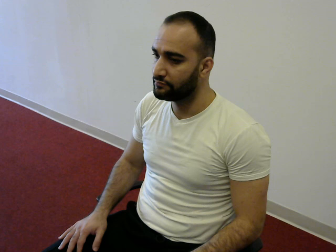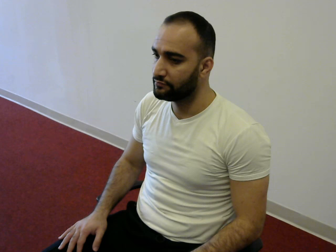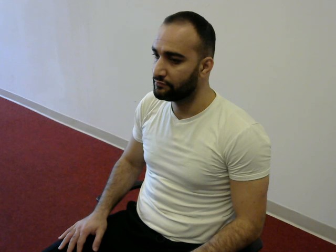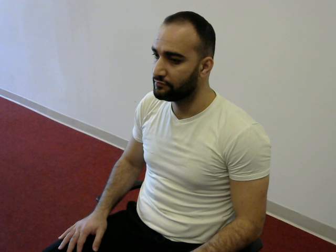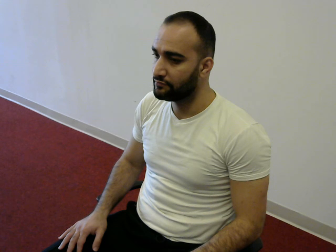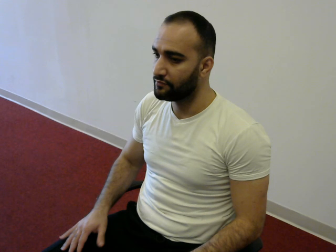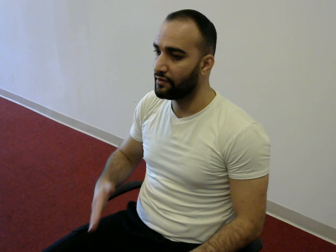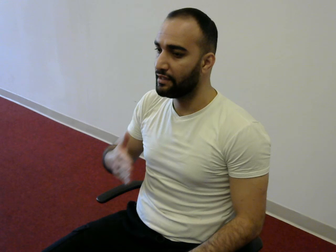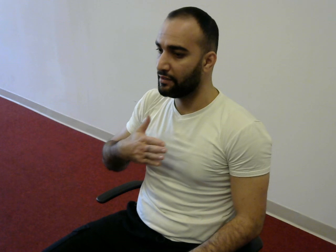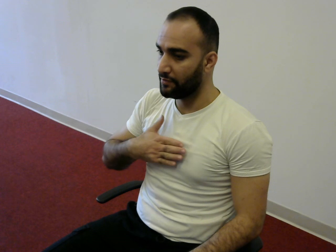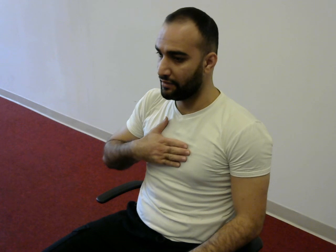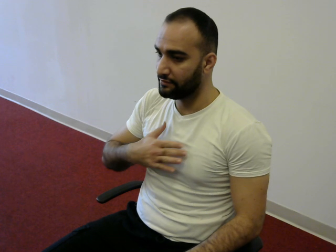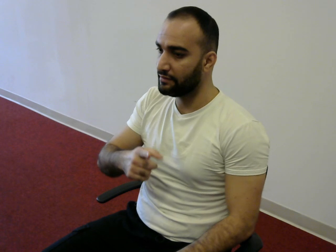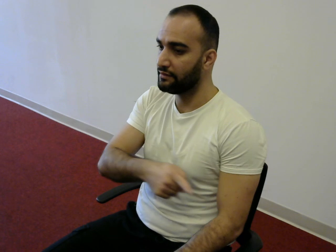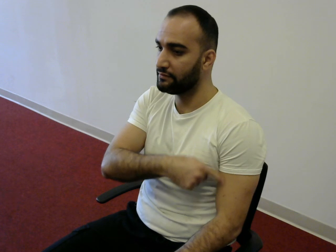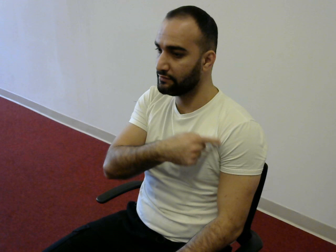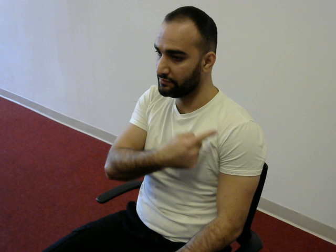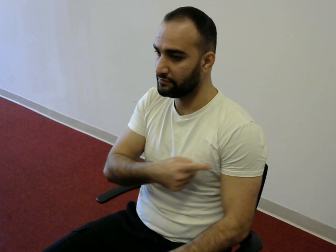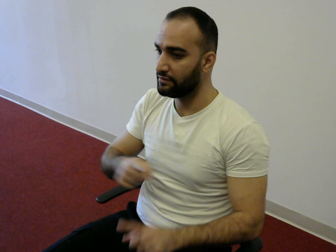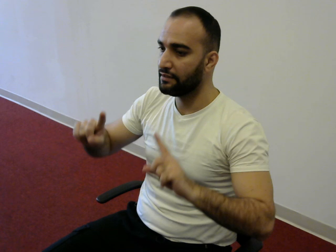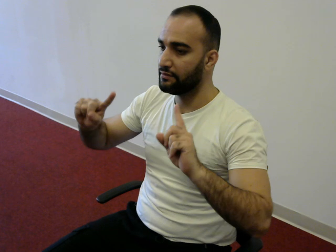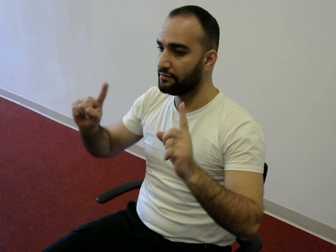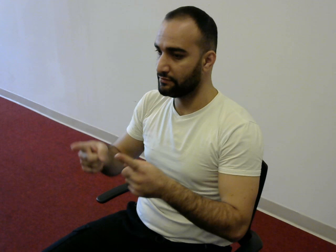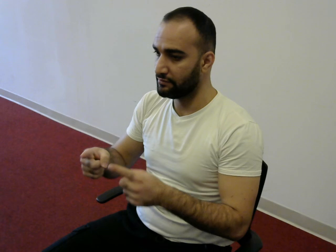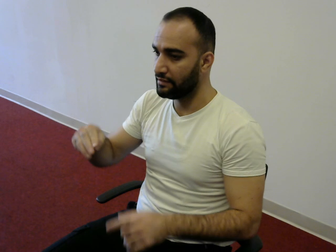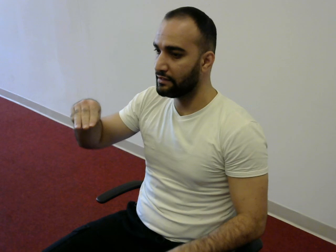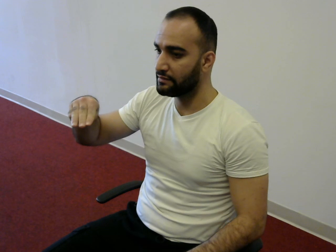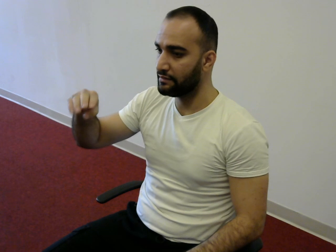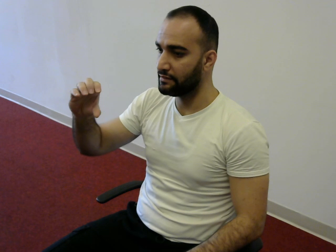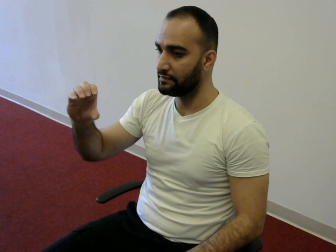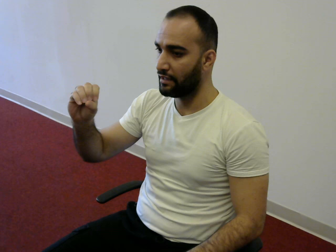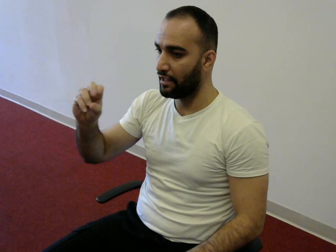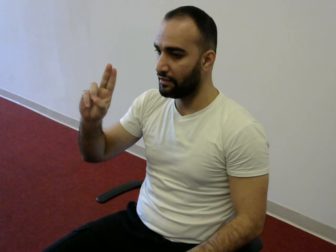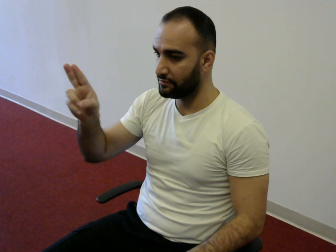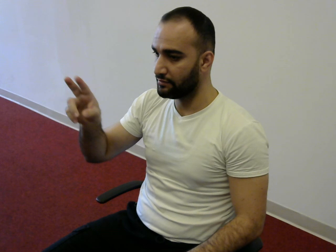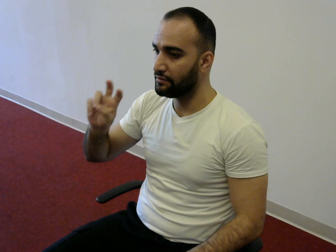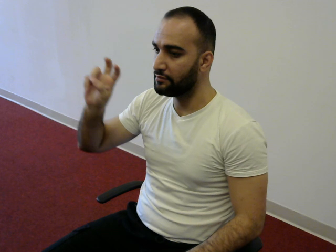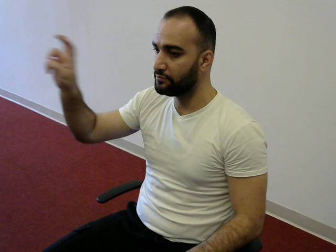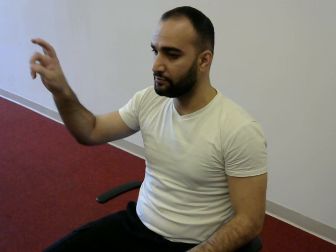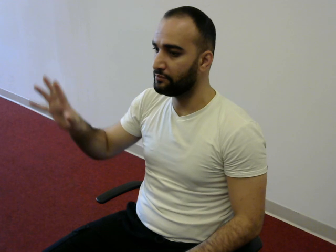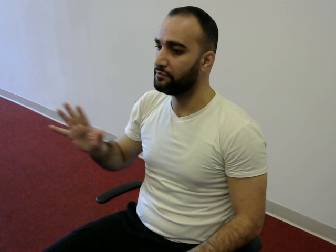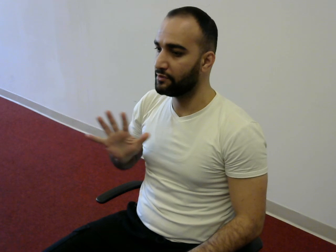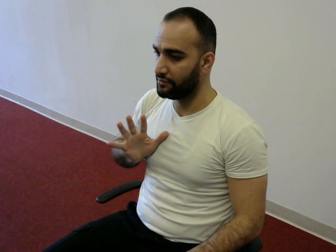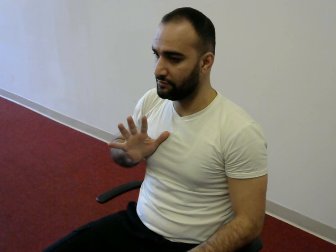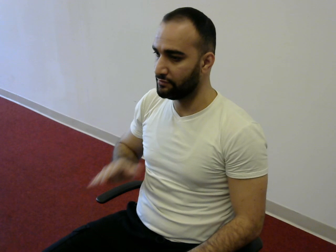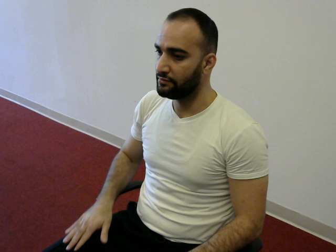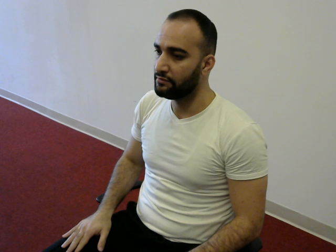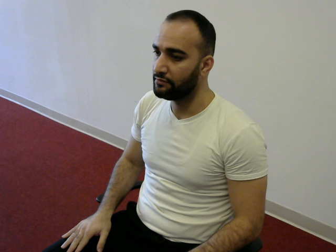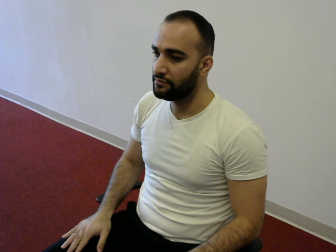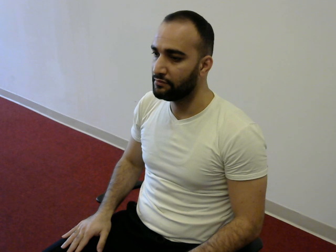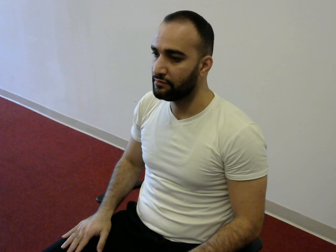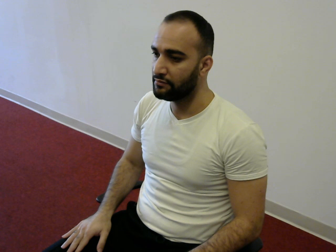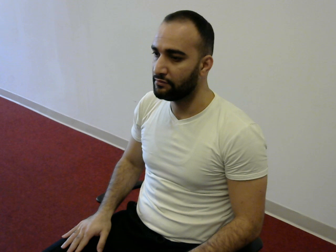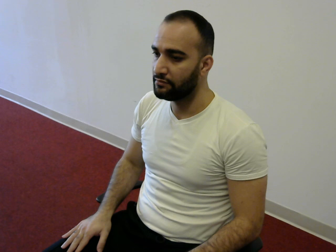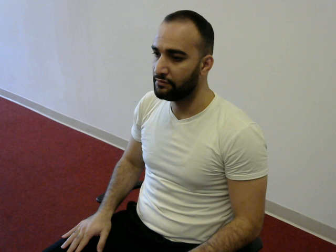Mən poliklinikaya (TSEK-ə) getmişəm